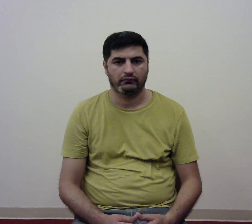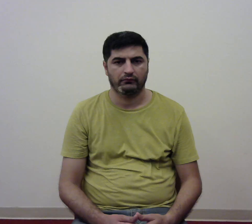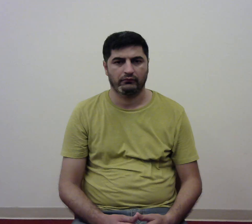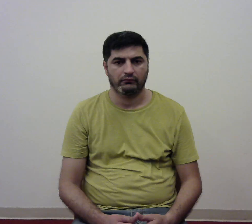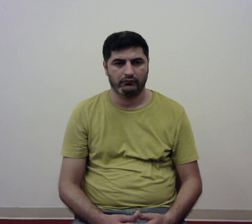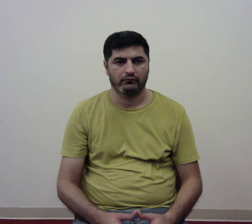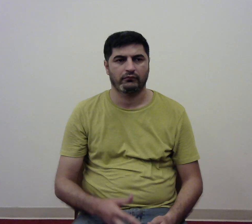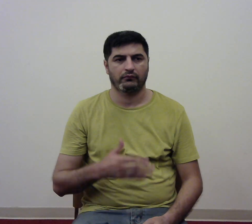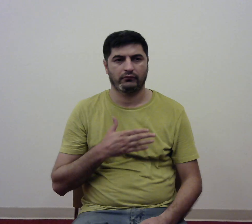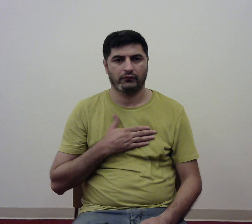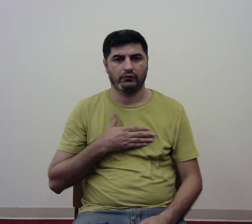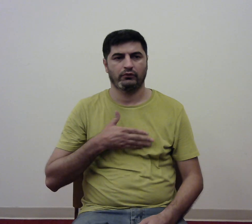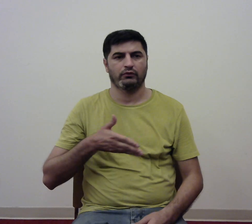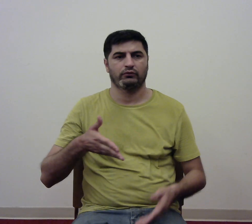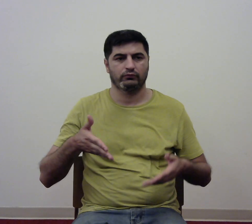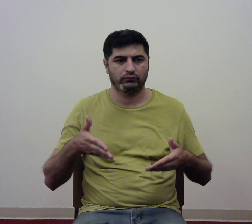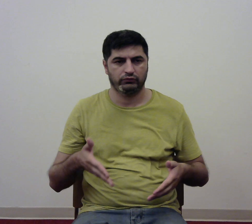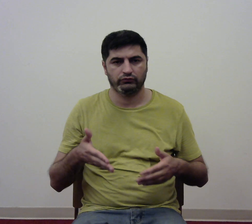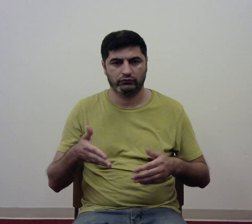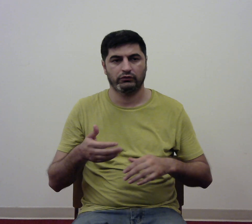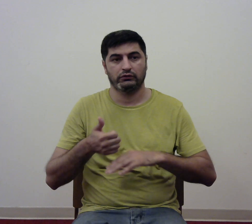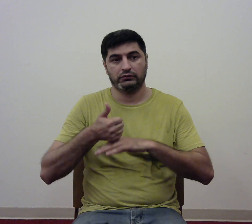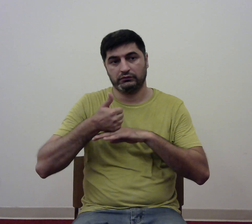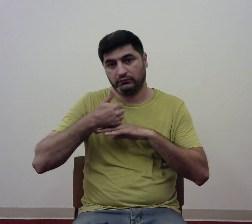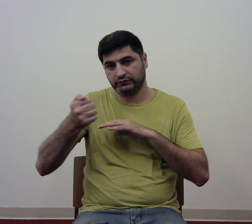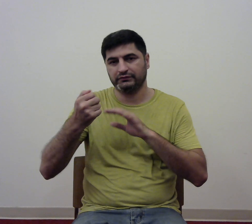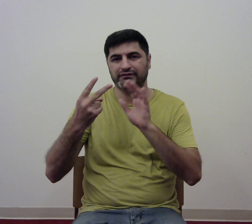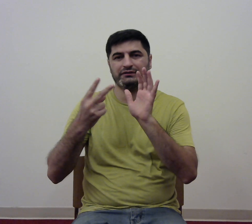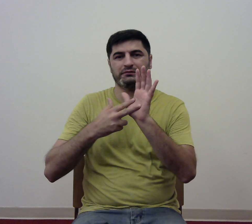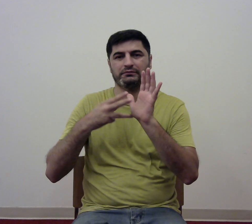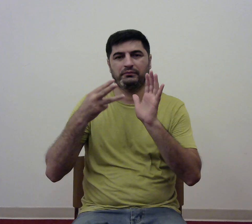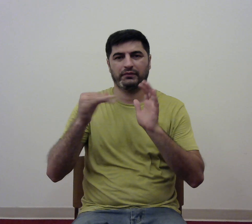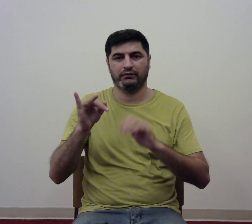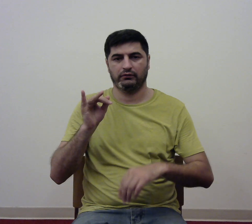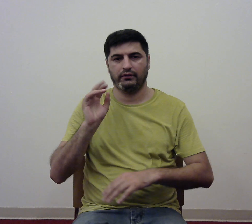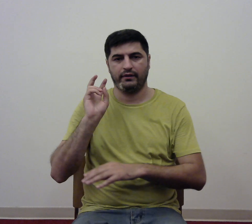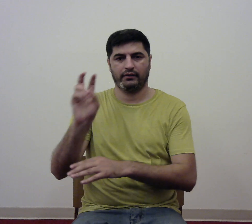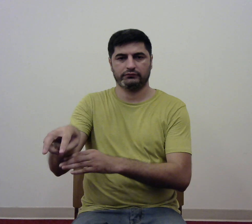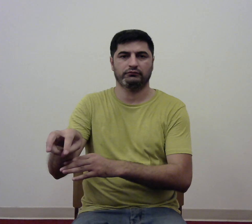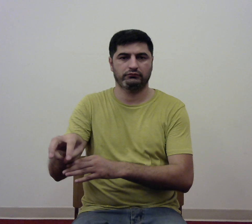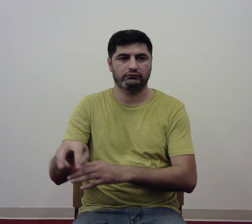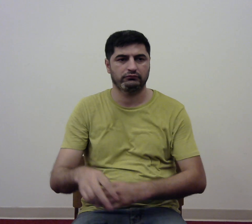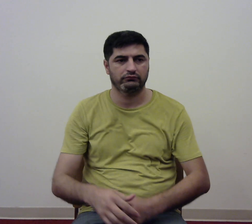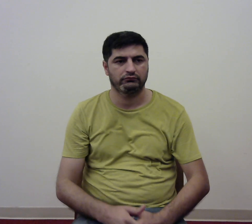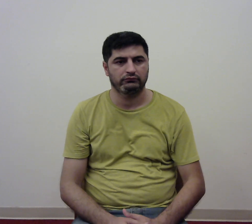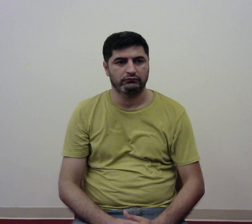Mən burdan çıxıb 28 maya gedəcəm